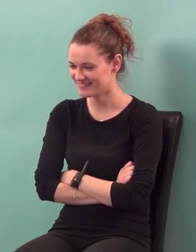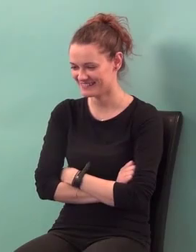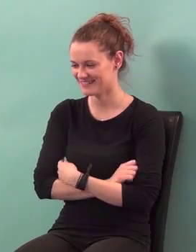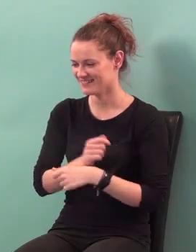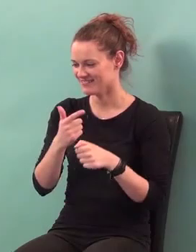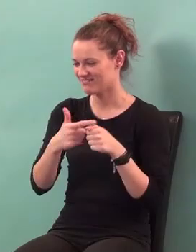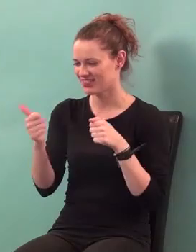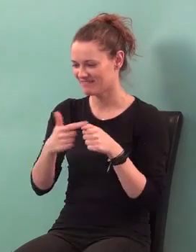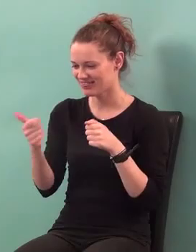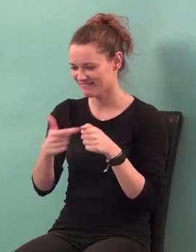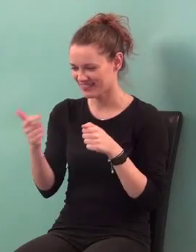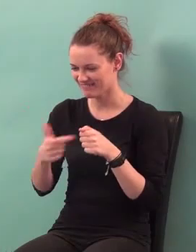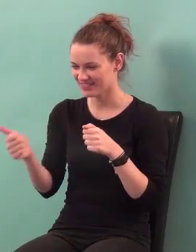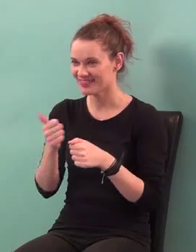Dwudziesty pierwszy, dwudziesty pierwszy?